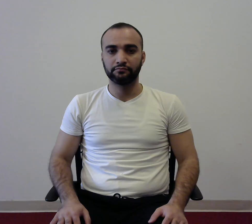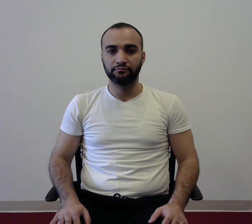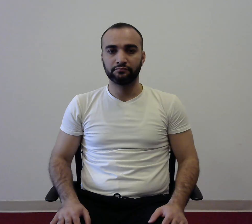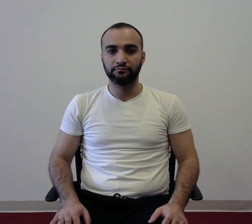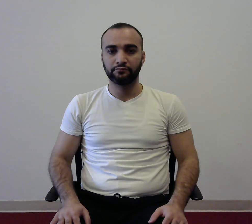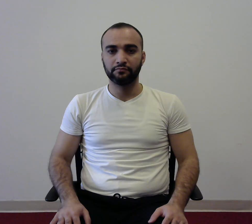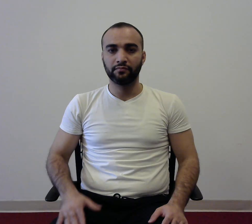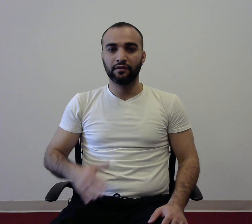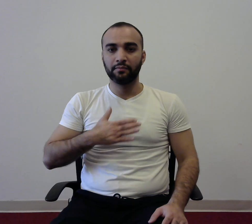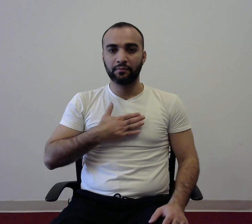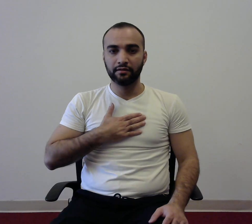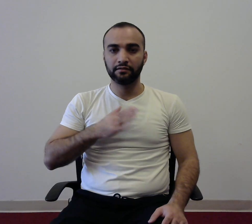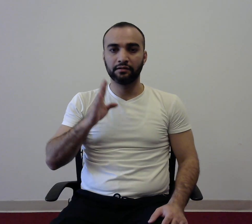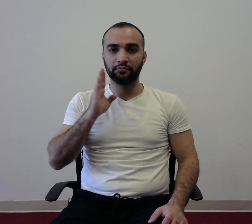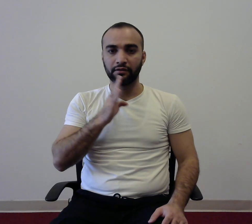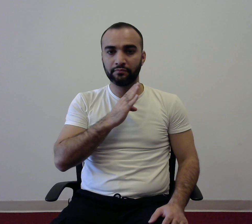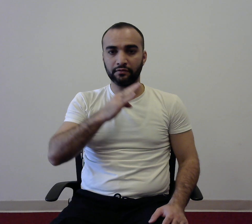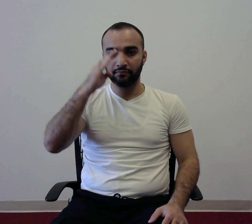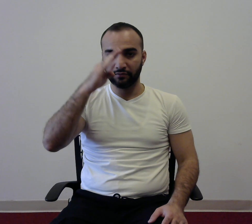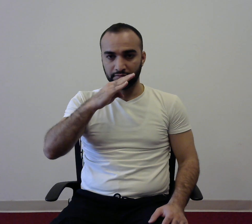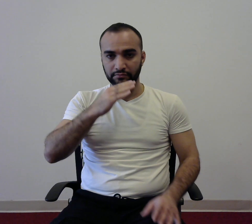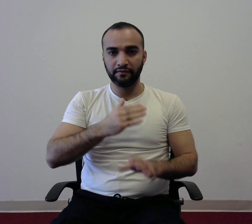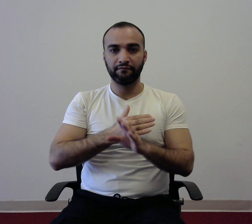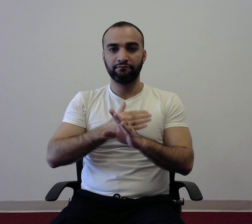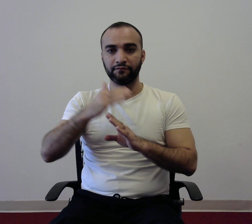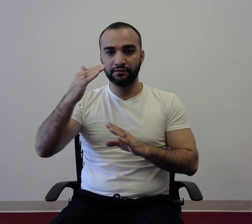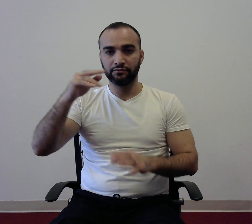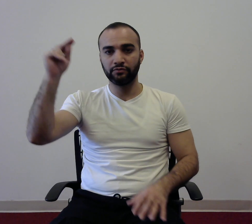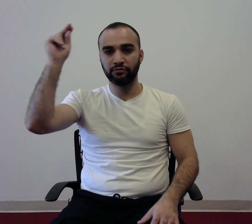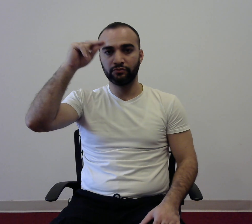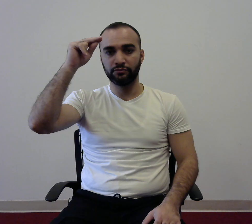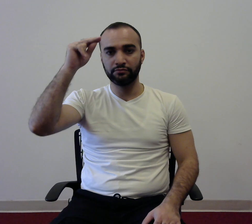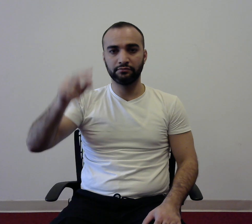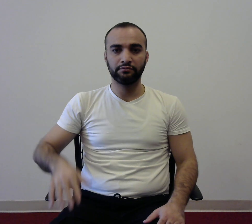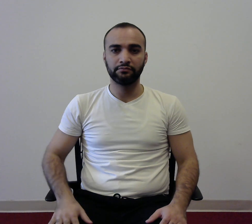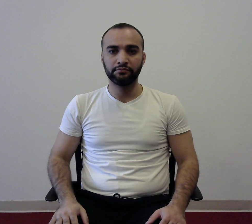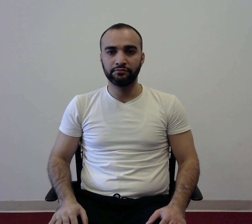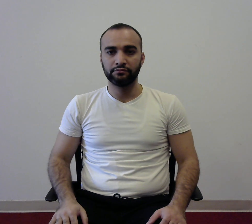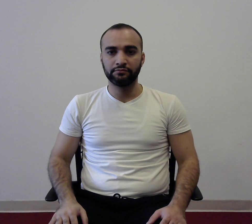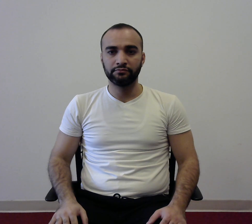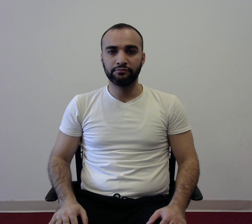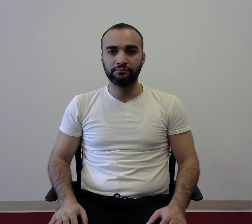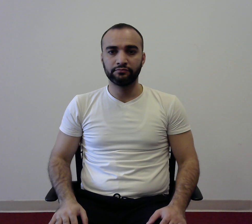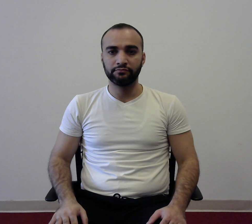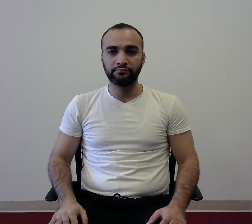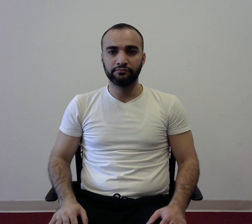Mənim valideynlərim ali təhsillidir